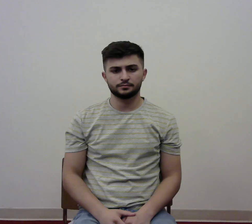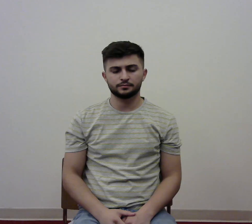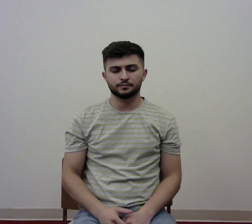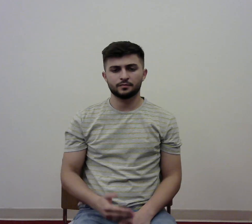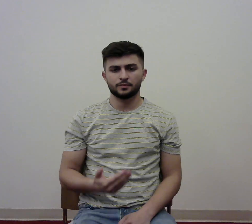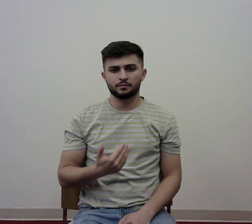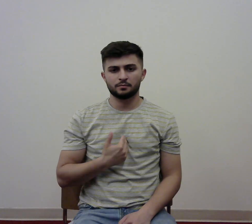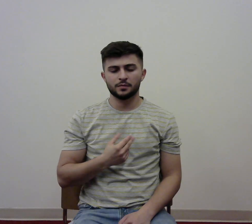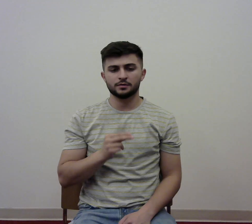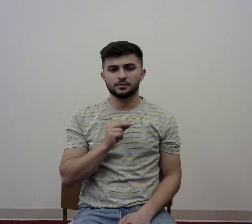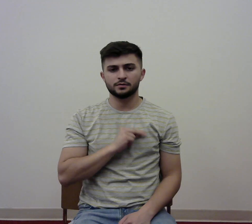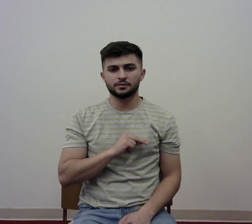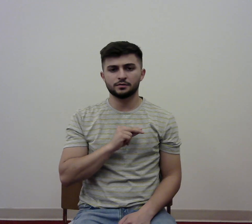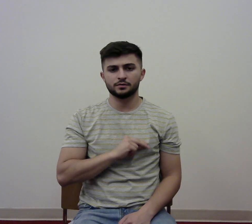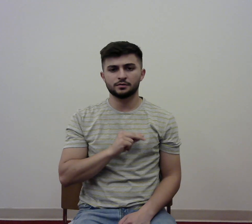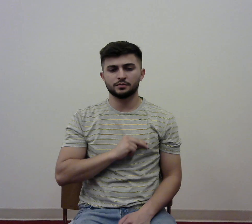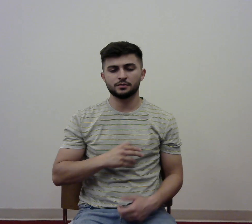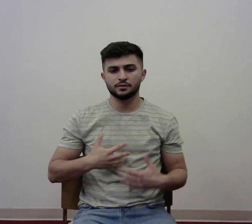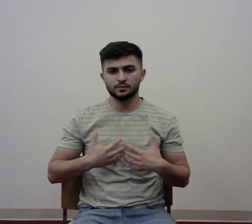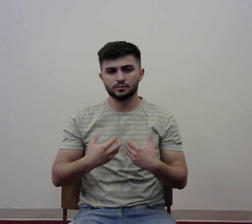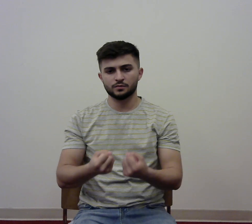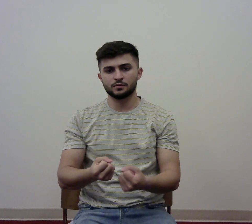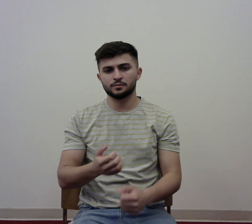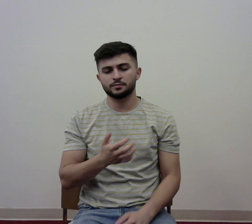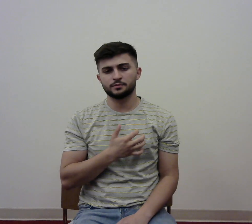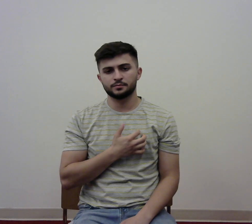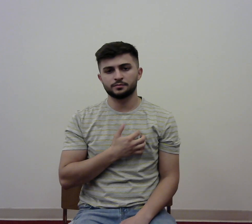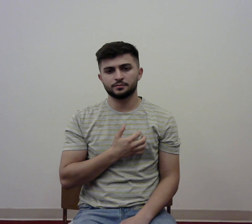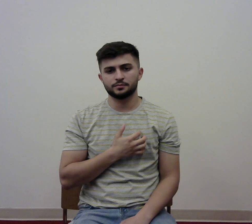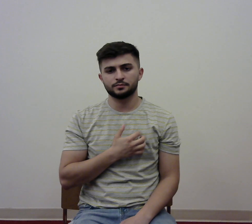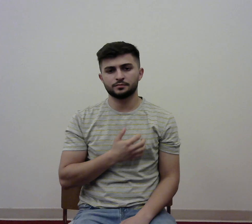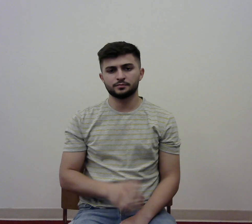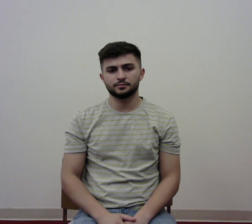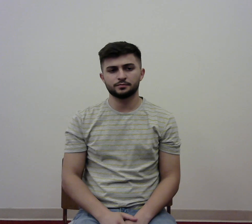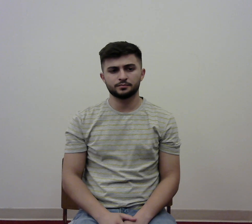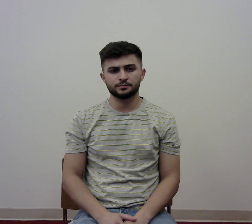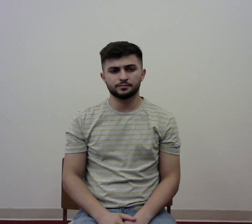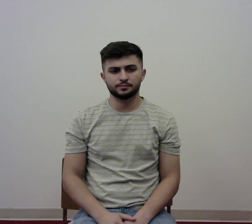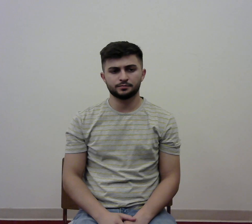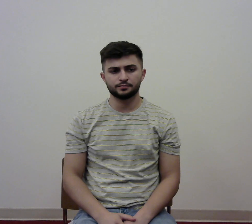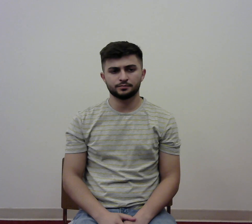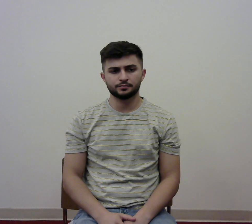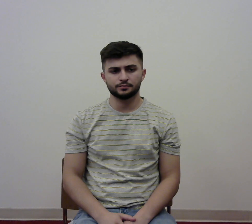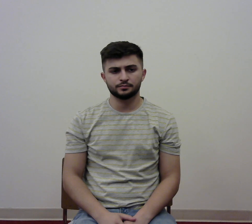Mən işə düzəlmək istəyirəm